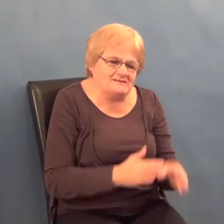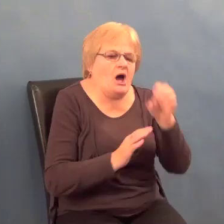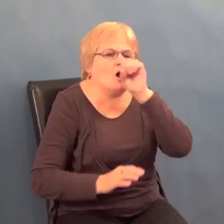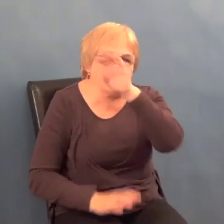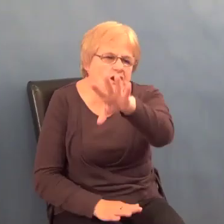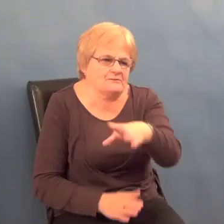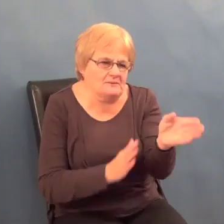Ryba wypluwa.